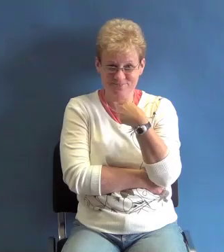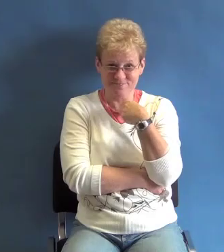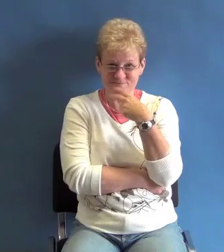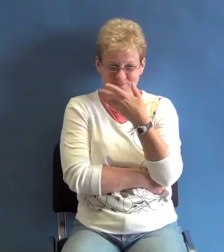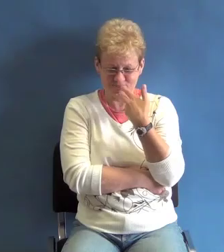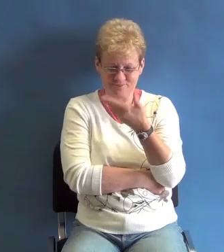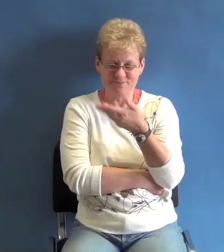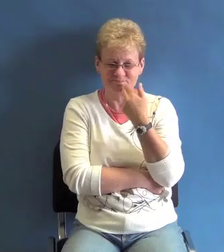Mam Tobie odpowiedzieć?